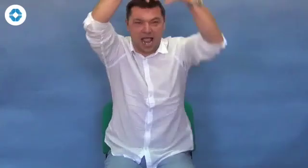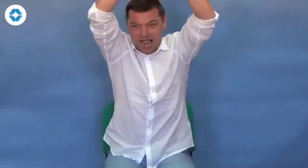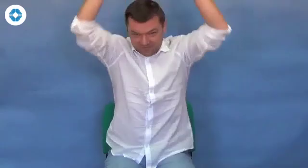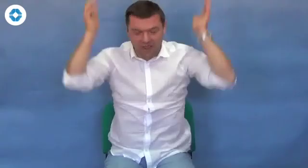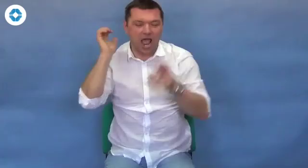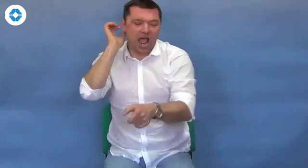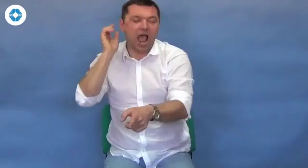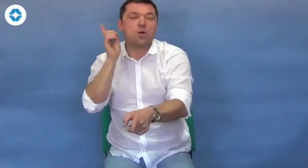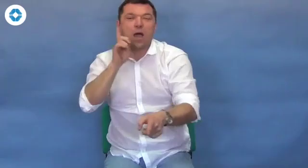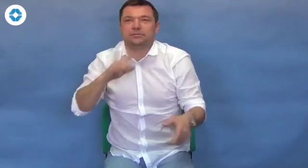Drugi chłopak bał się, gdy miał na głowie małe jabłko.